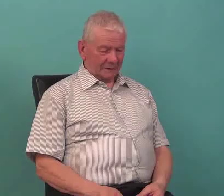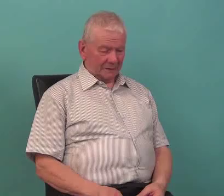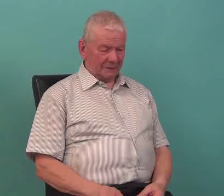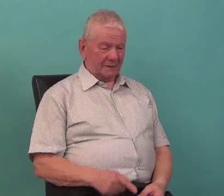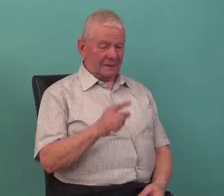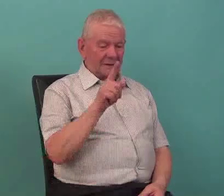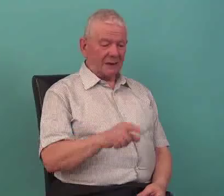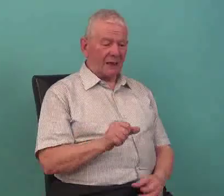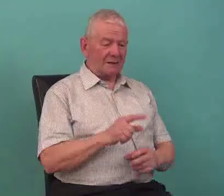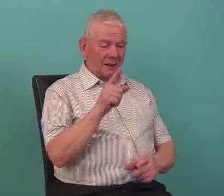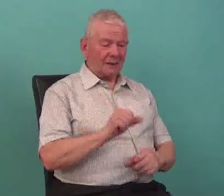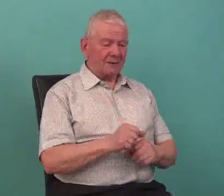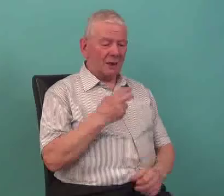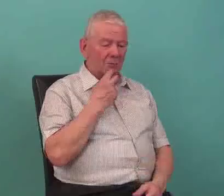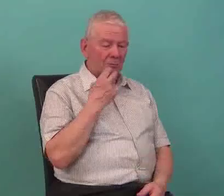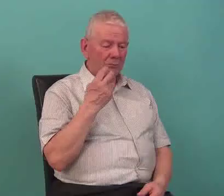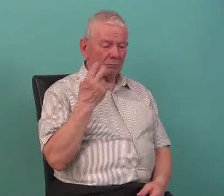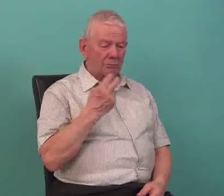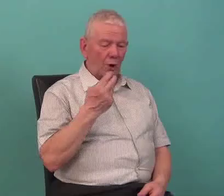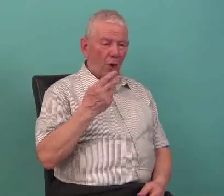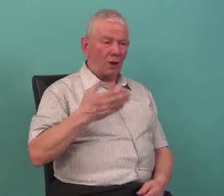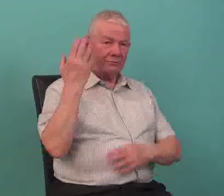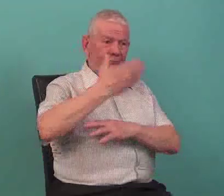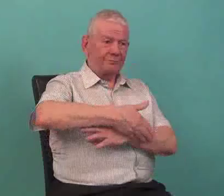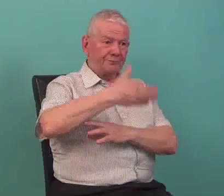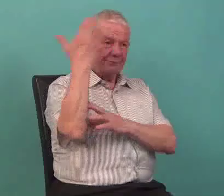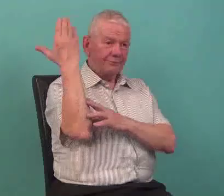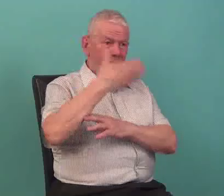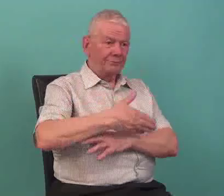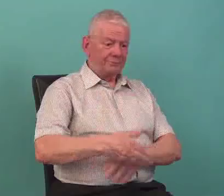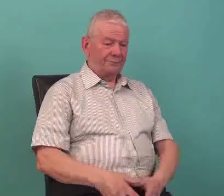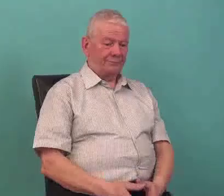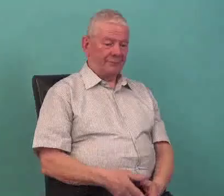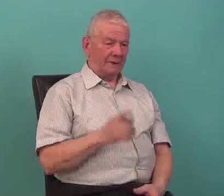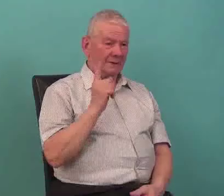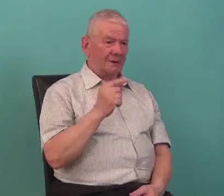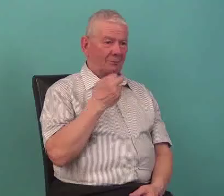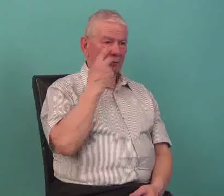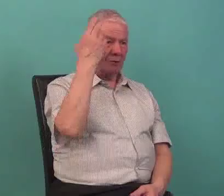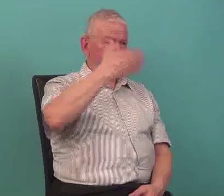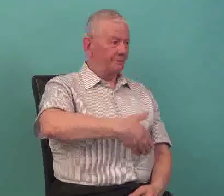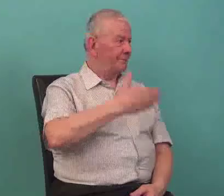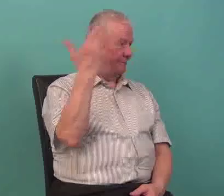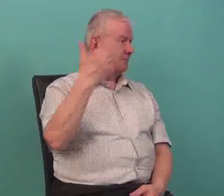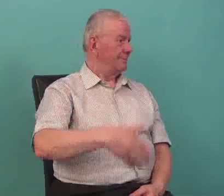Ten wykrzyknik w znaku mówi, że w szlabanie jest prąd.